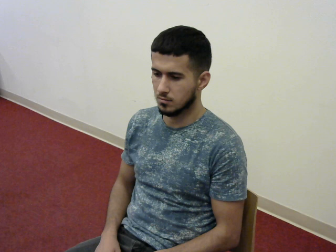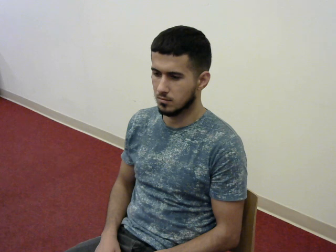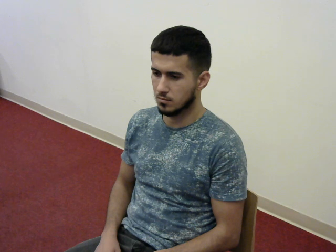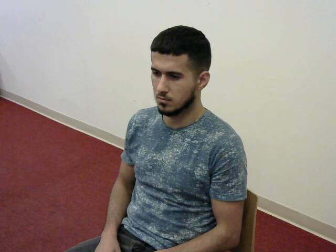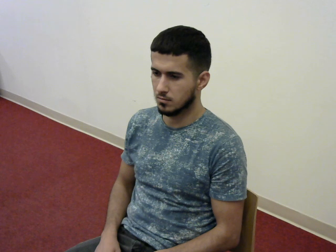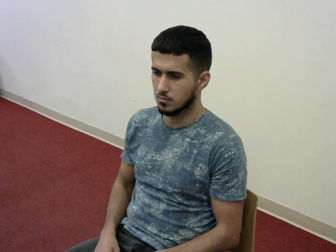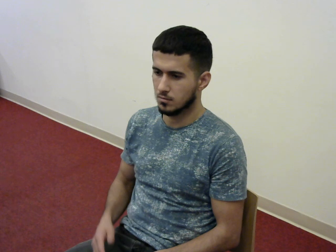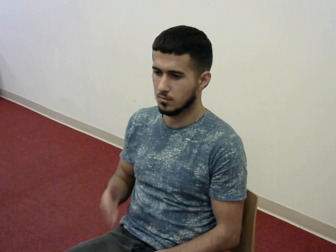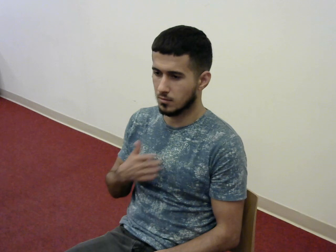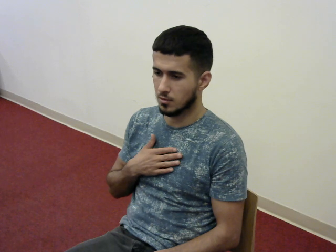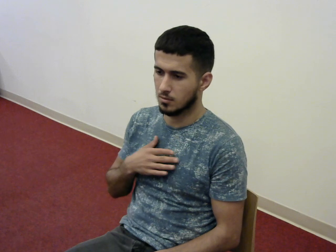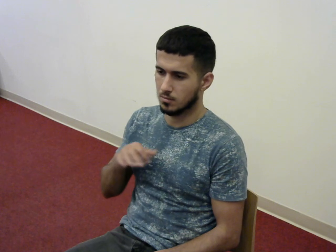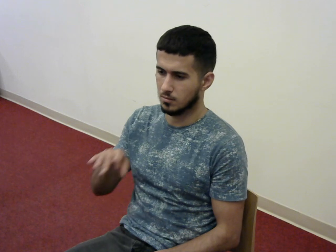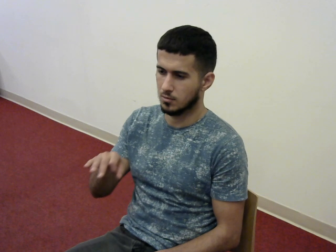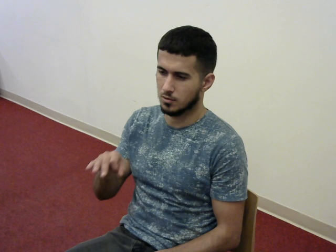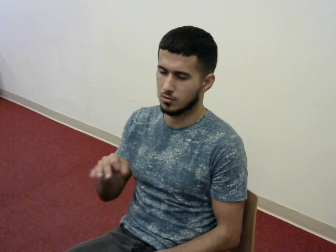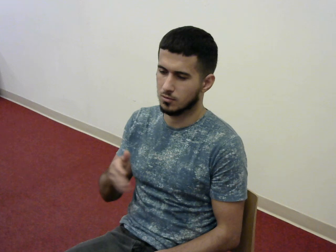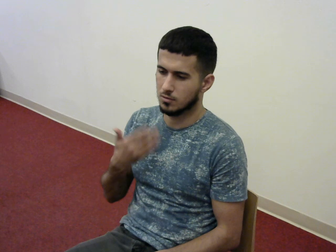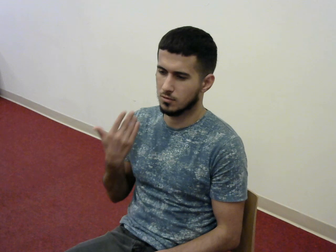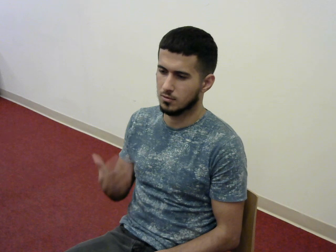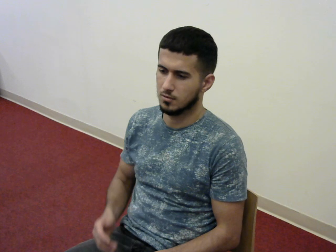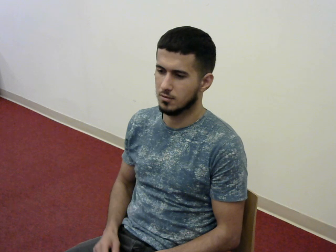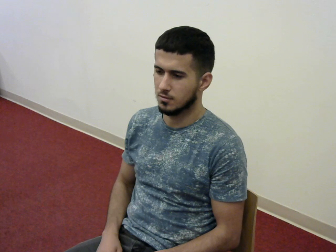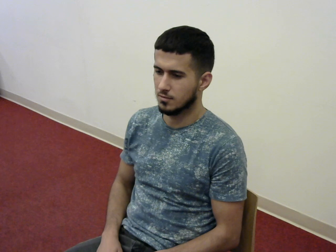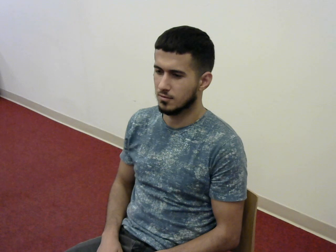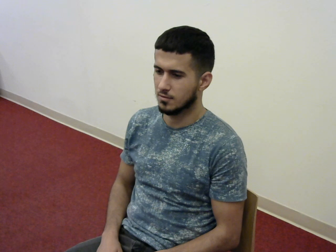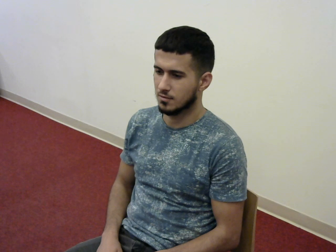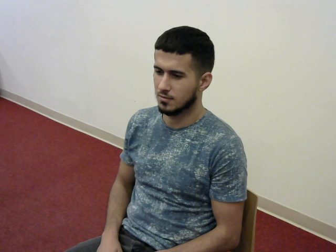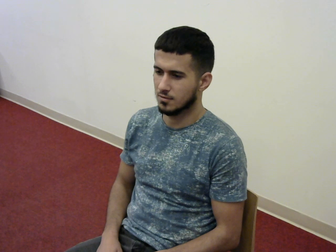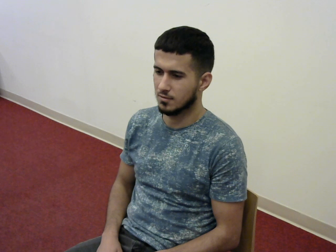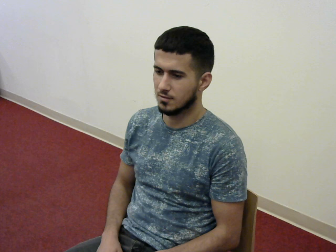Mənim avtomobilim yoxdur